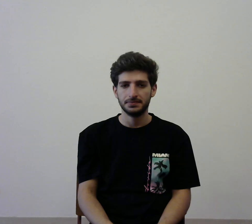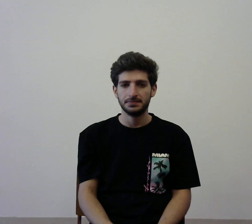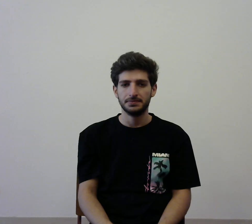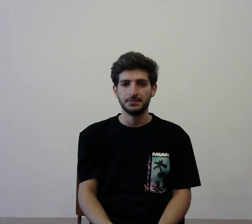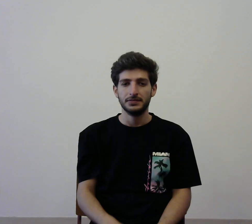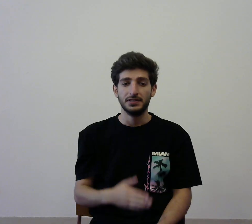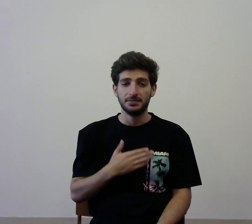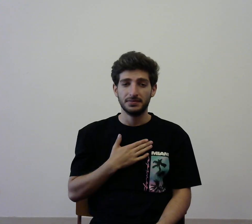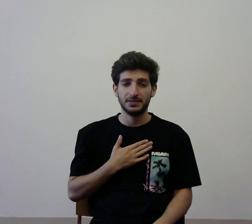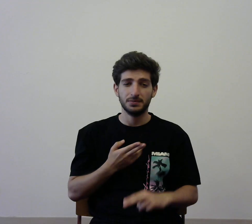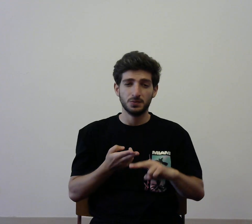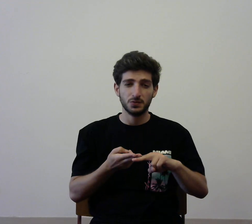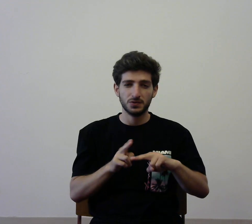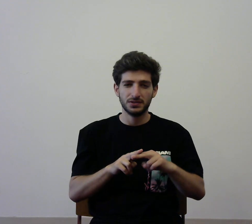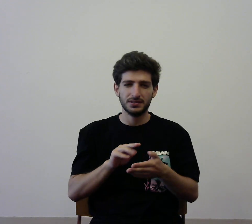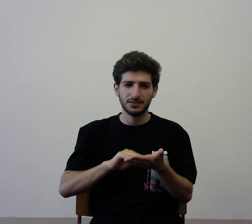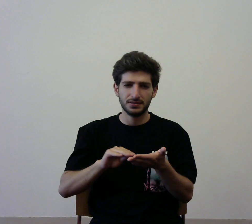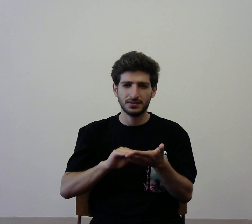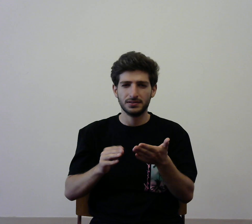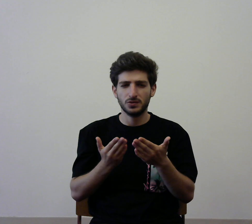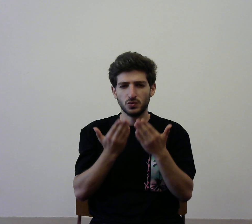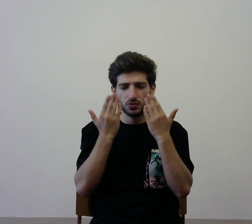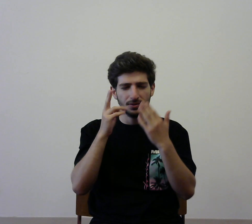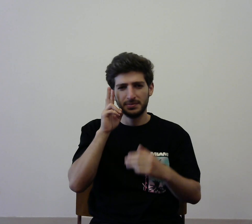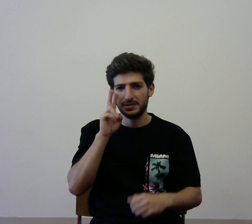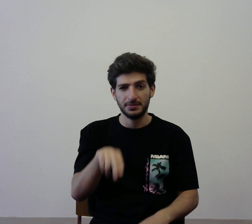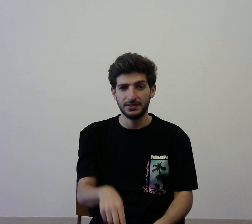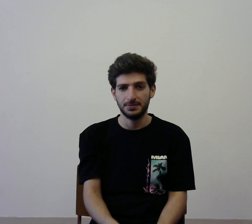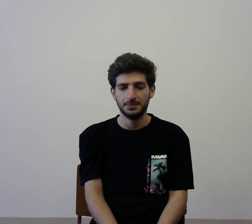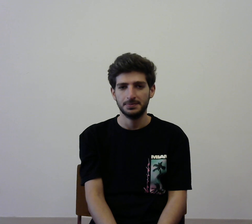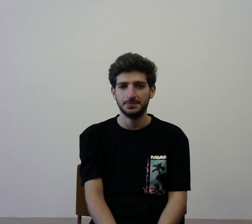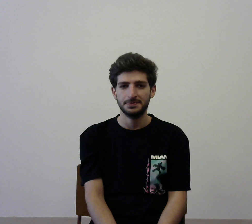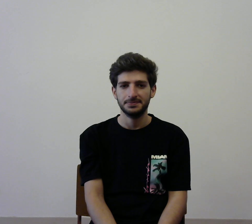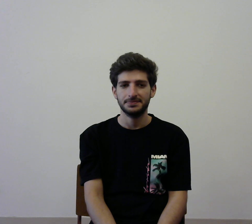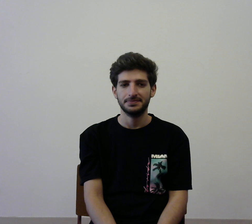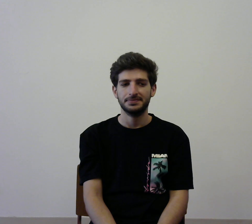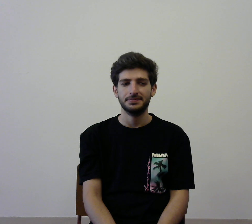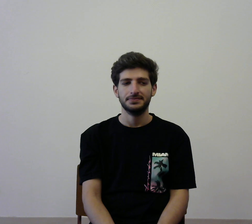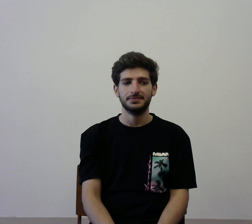Mən bu yazını oxuya bilmirəm